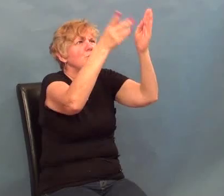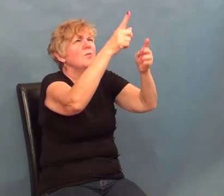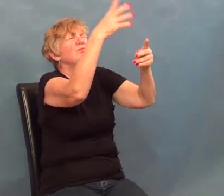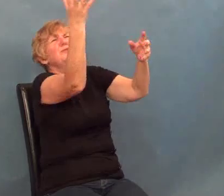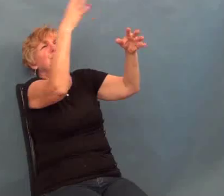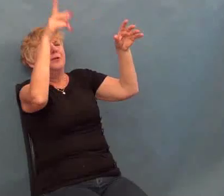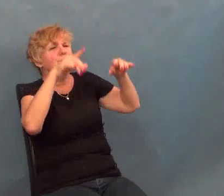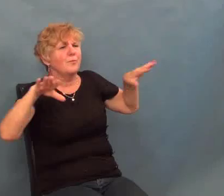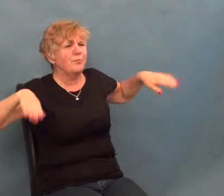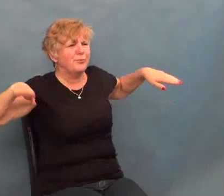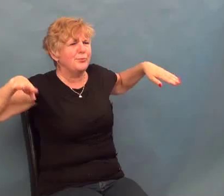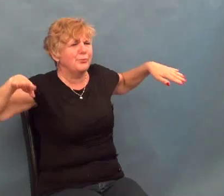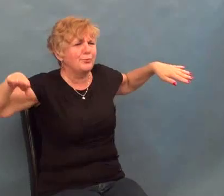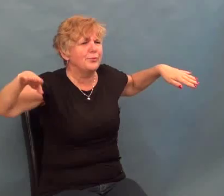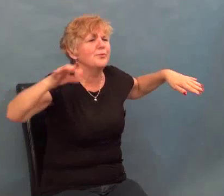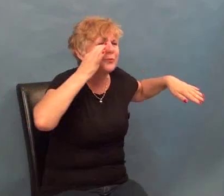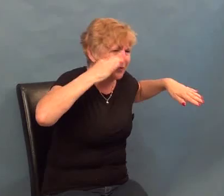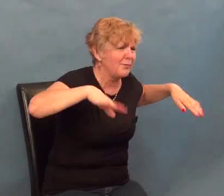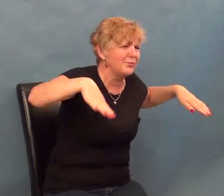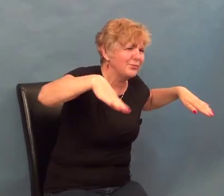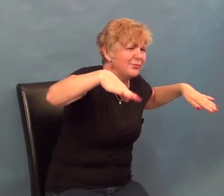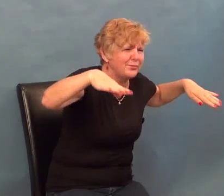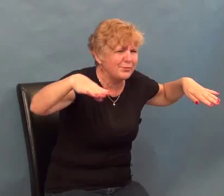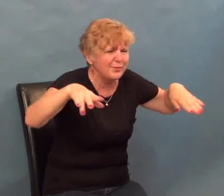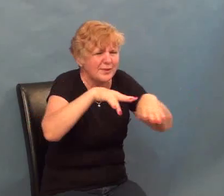Wszędzie latają pszczoły,